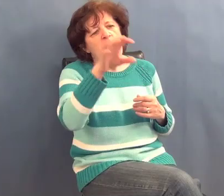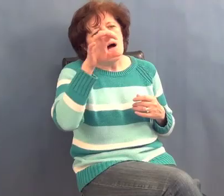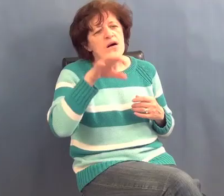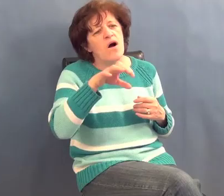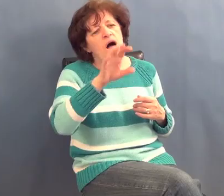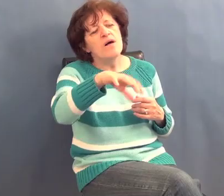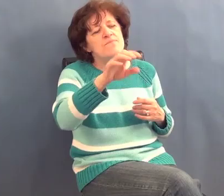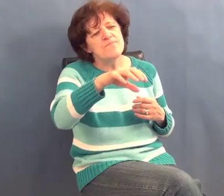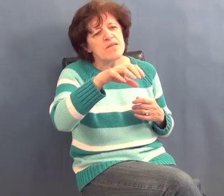Grupa.